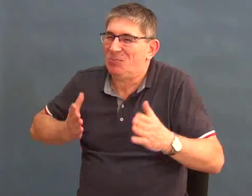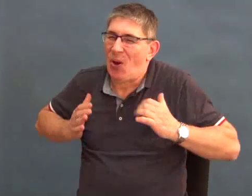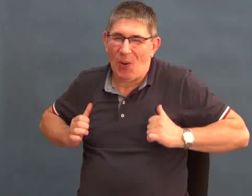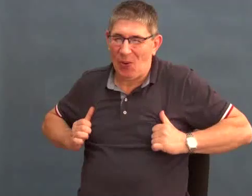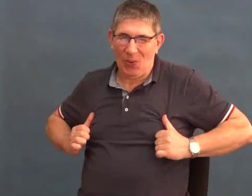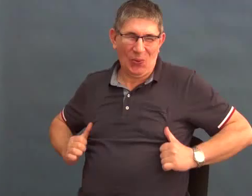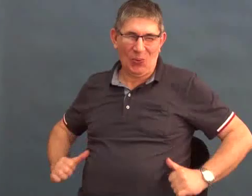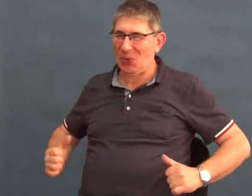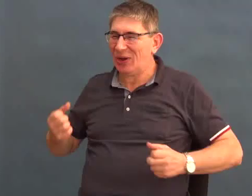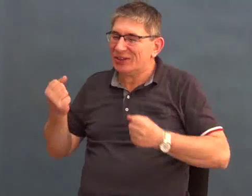Spokojnie.